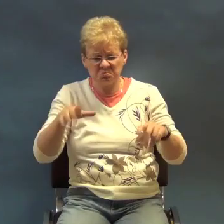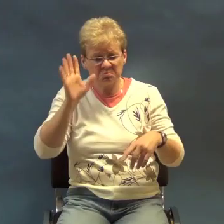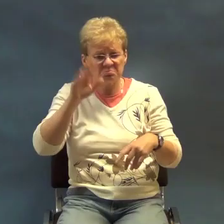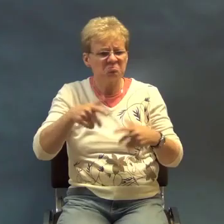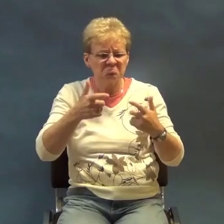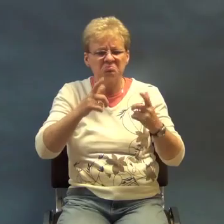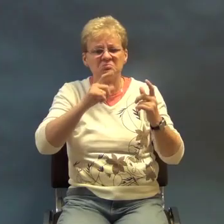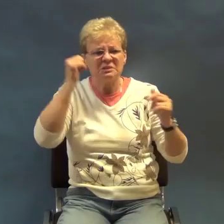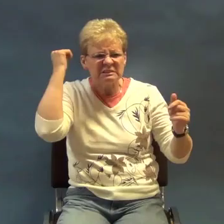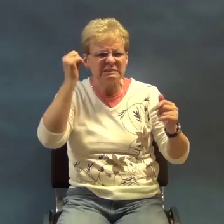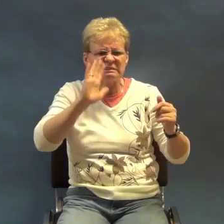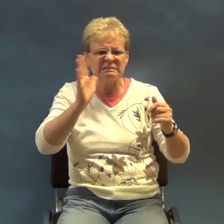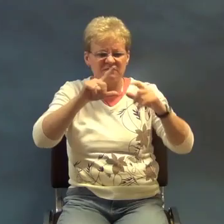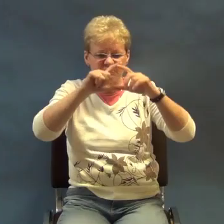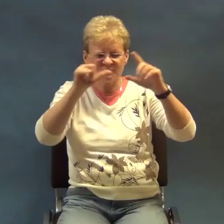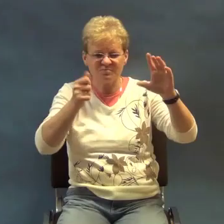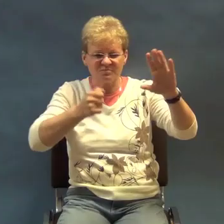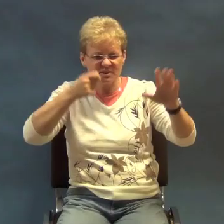Wychodzą, chcą walić w drzwi, ale zmieniają zdanie, chcą je toporem wyważyć.